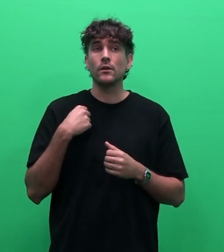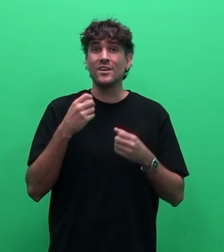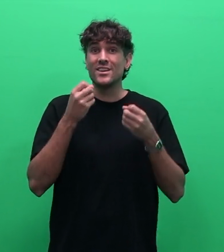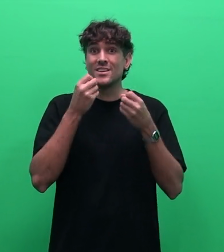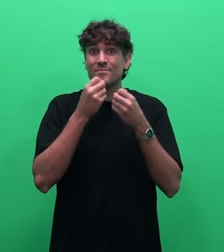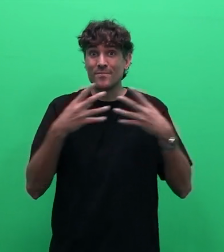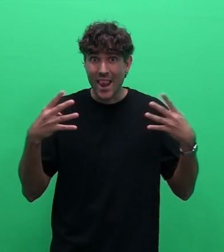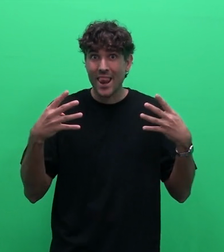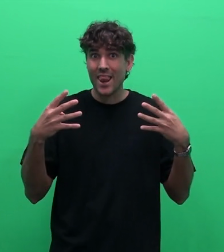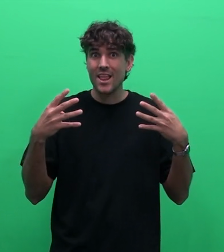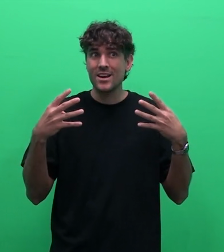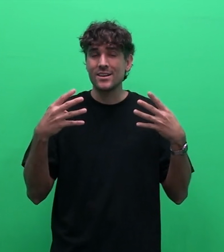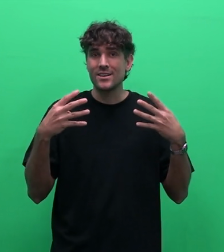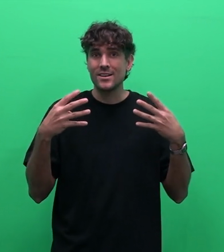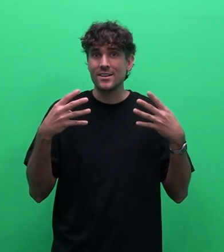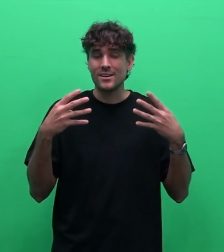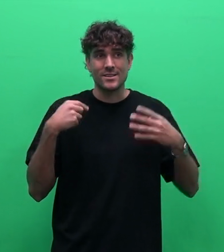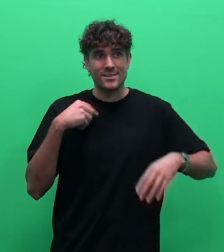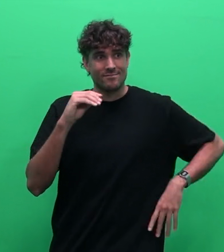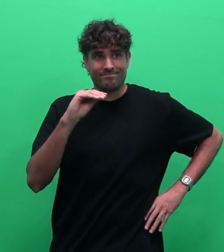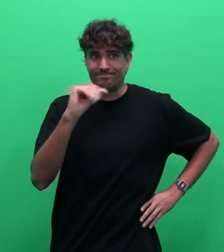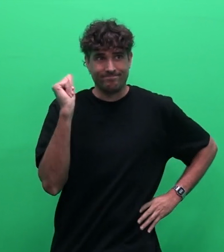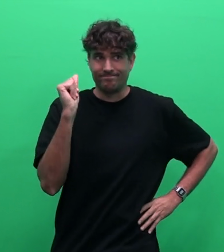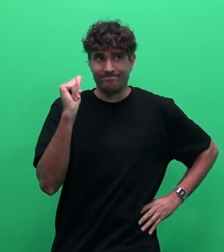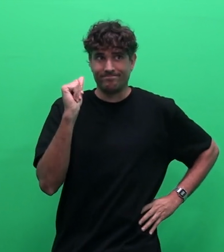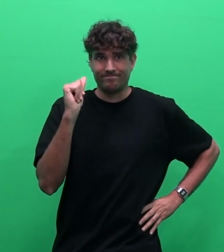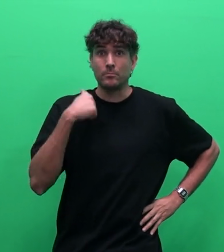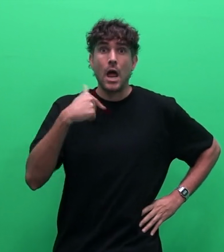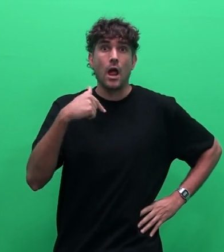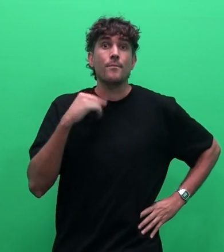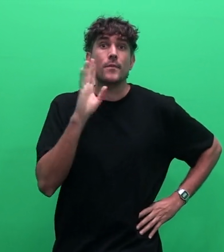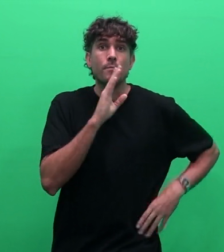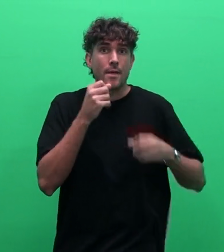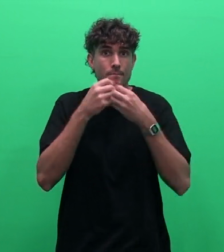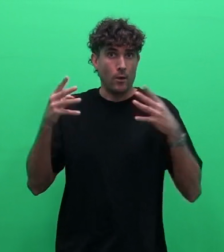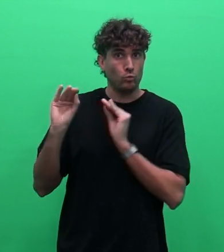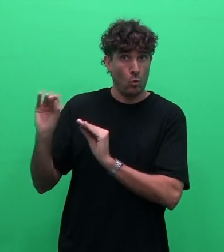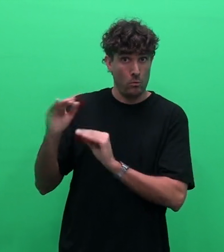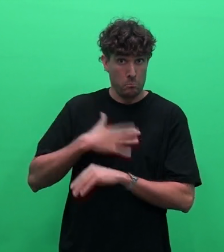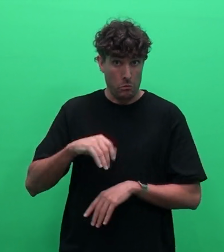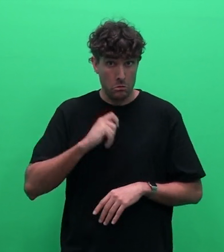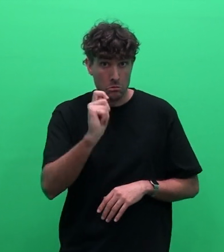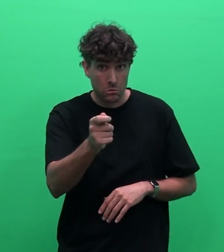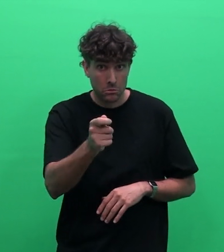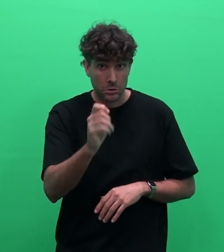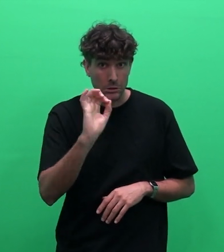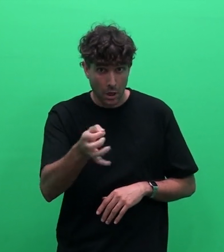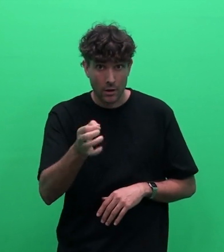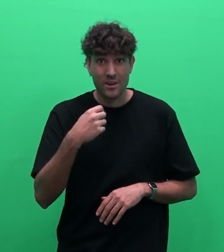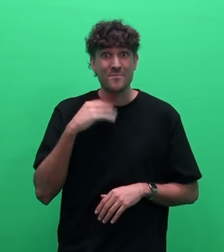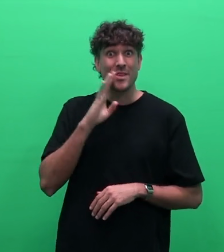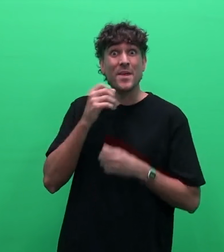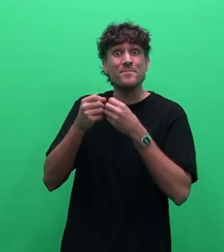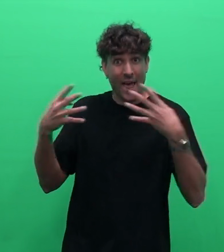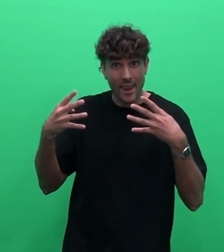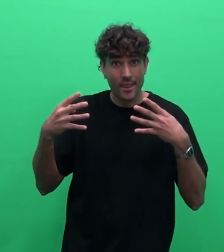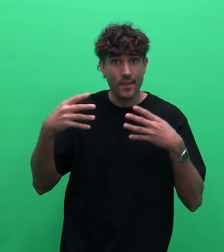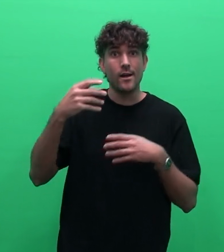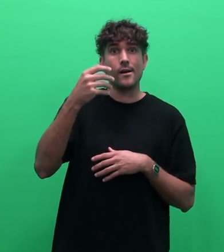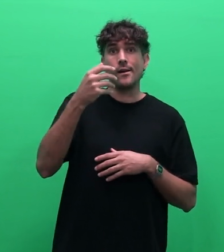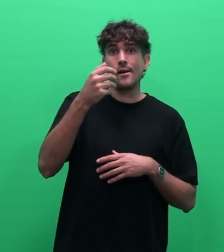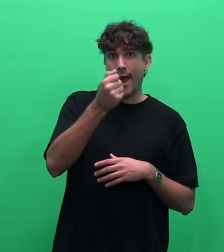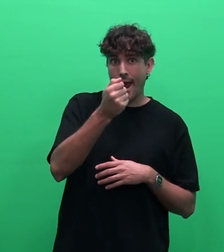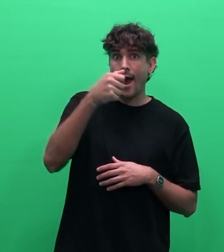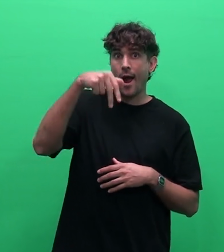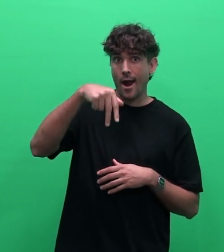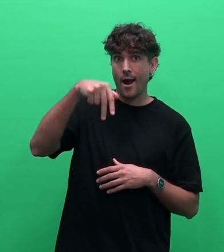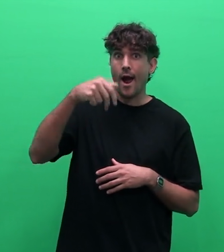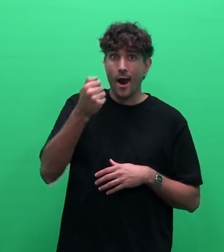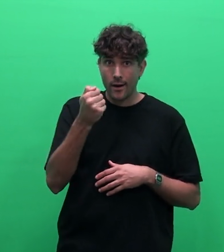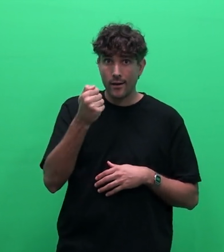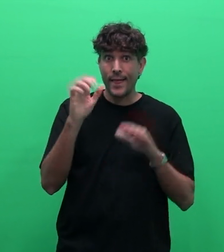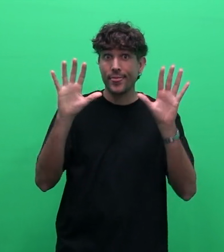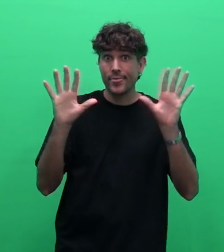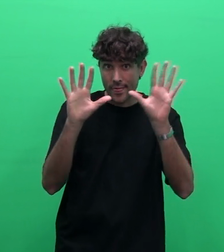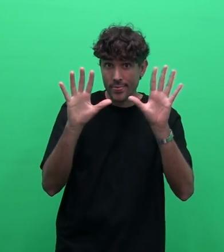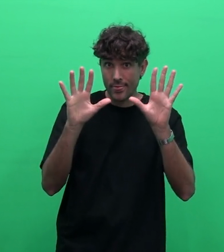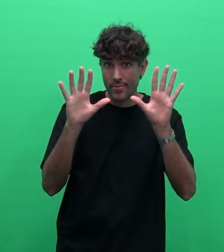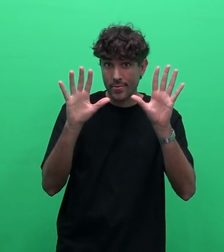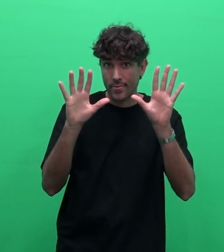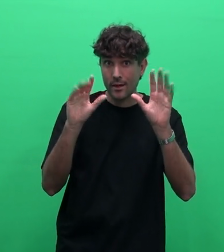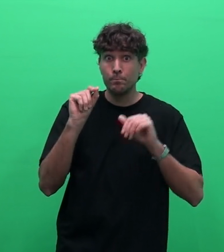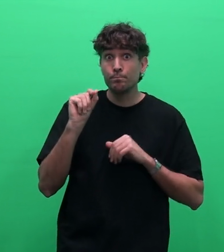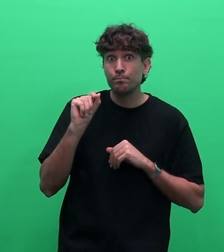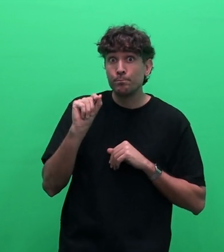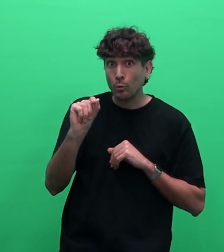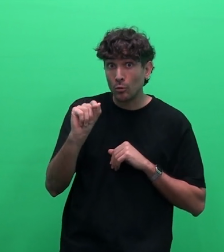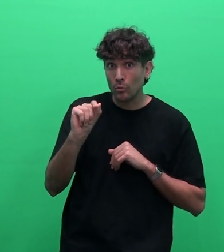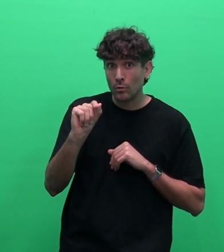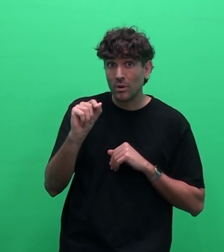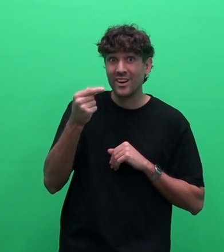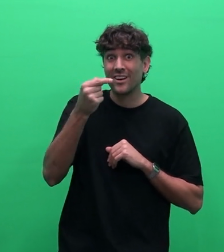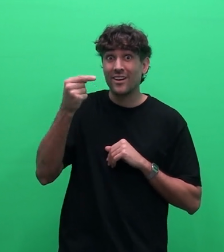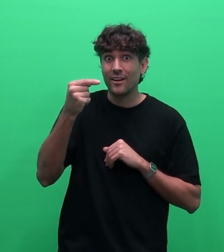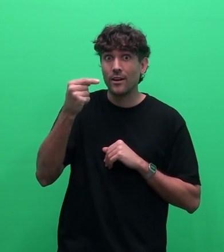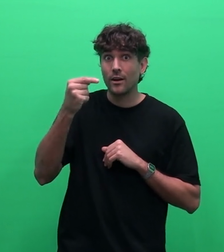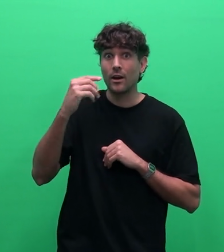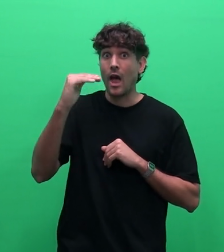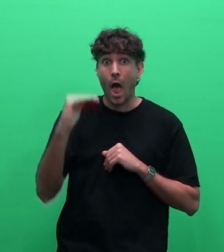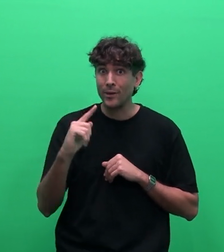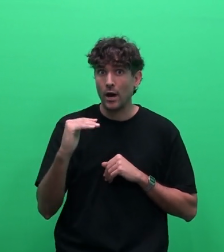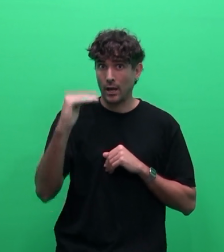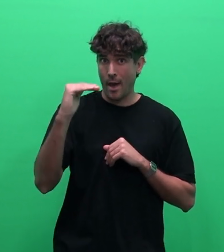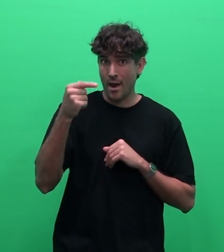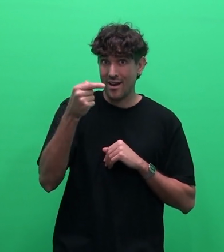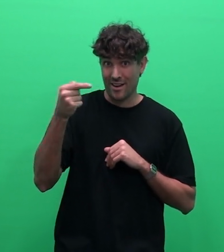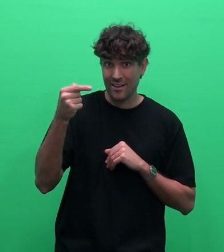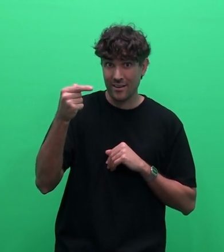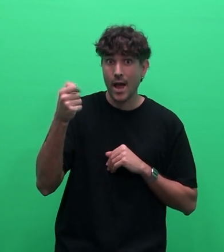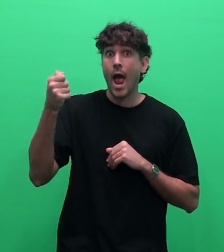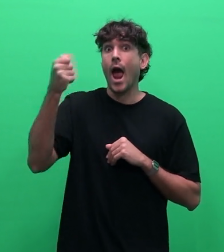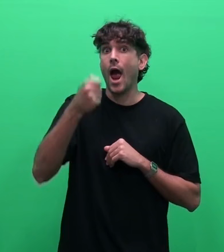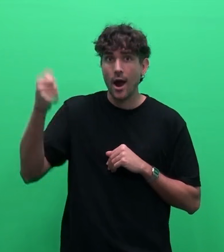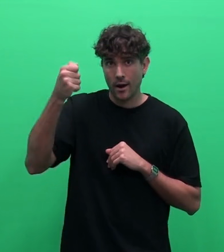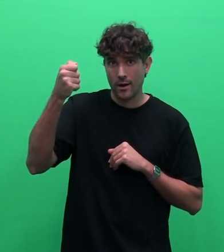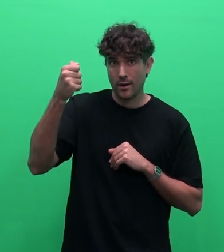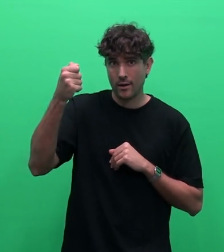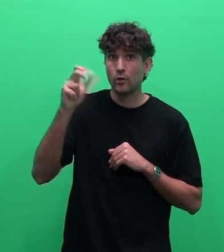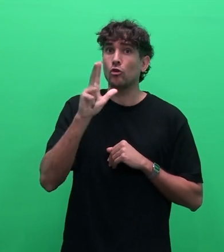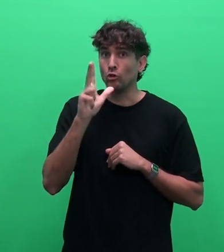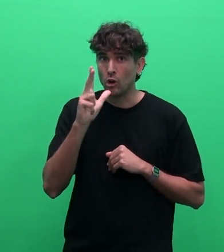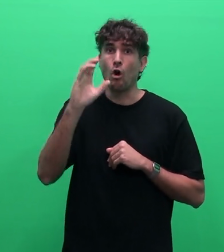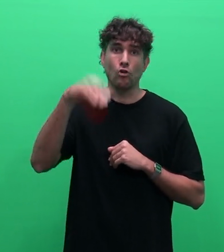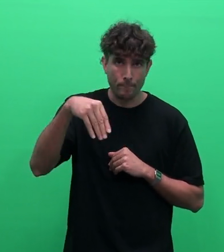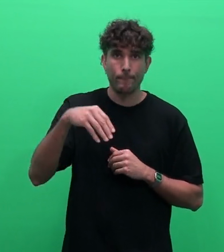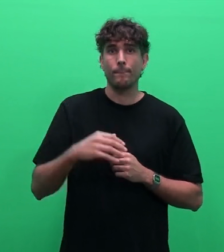El meu correu electrònic? Me n'he oblidat, però la meva mare té el seu correu, et puc donar el seu correu, sí? El correu de la meva mare és anna deu punt guió, però no baix, guió mig, arrova hotmail com.